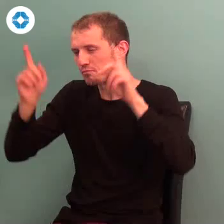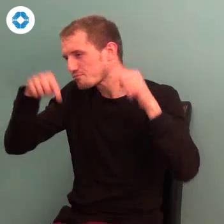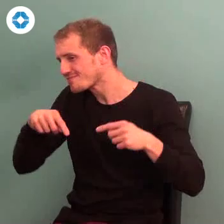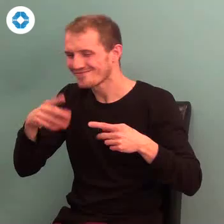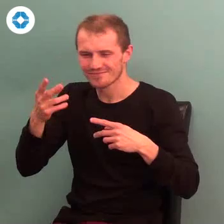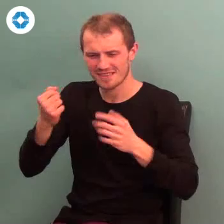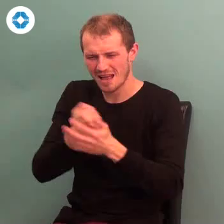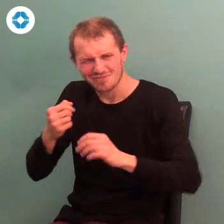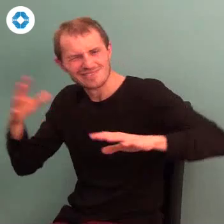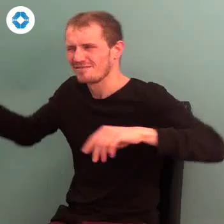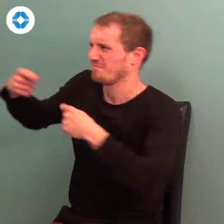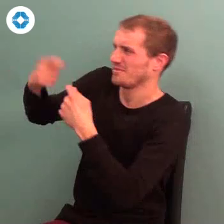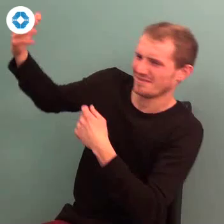Kamień przeszkadza od góry...